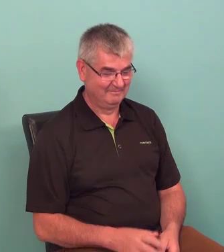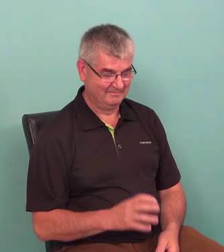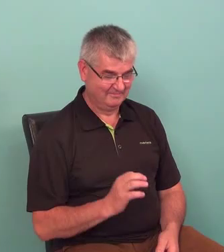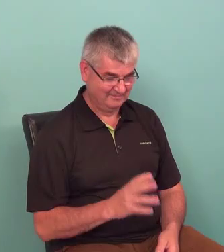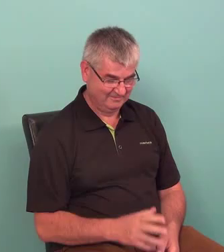OK.